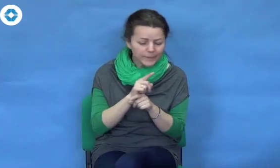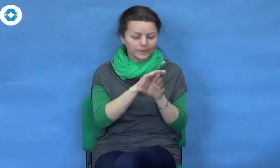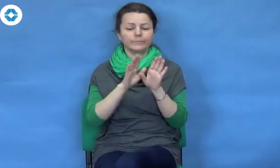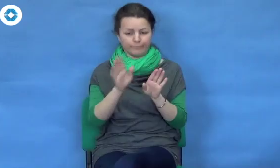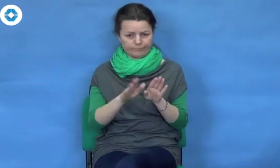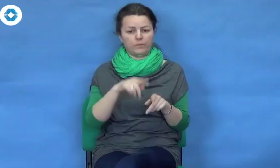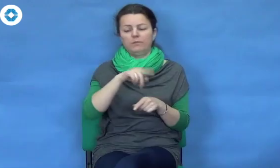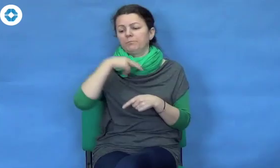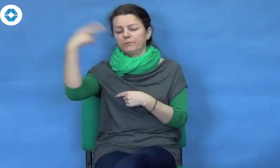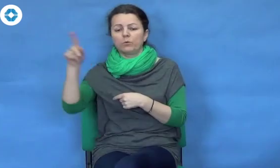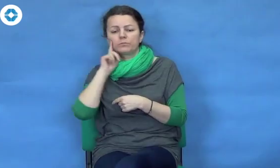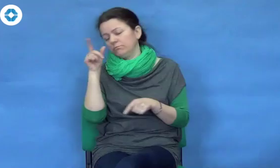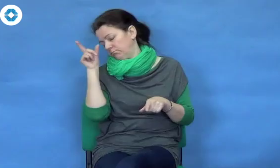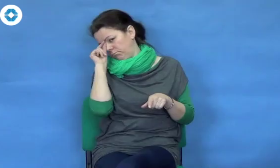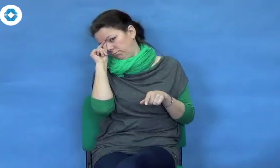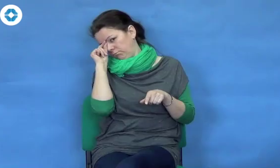Chłopak z psem poszli spać.